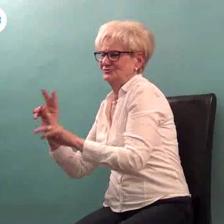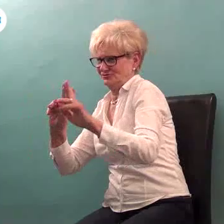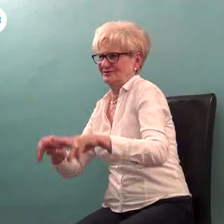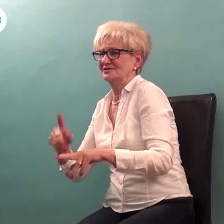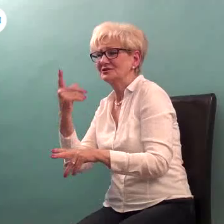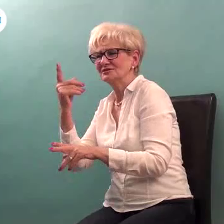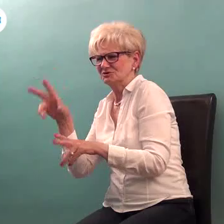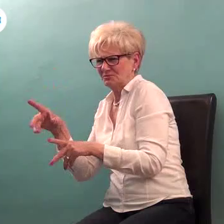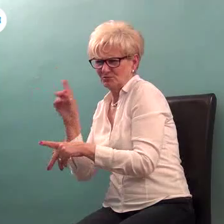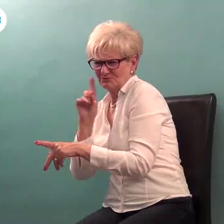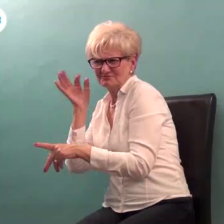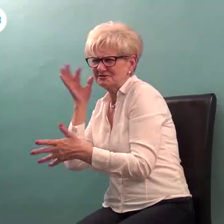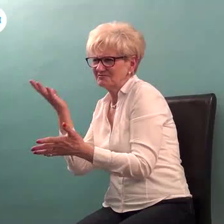Zostaje jedna żabka, nie wiem, czy to chłopak czy dziewczyna.